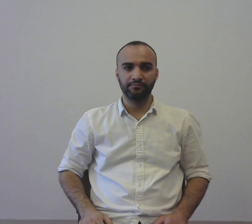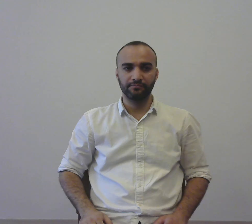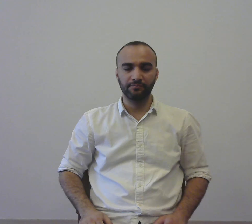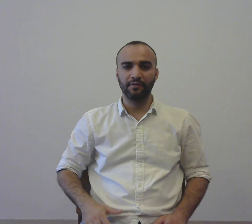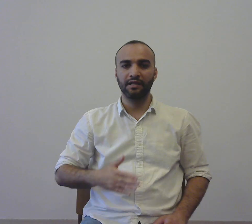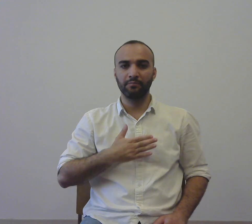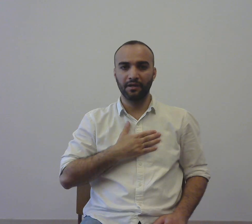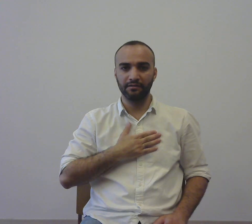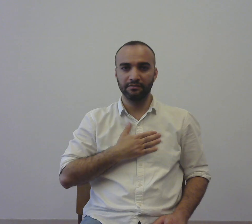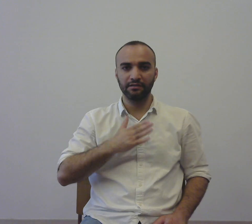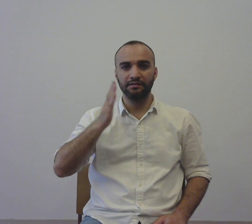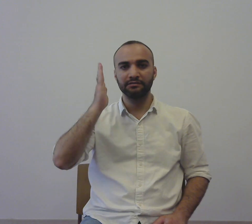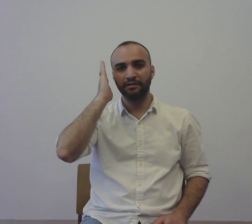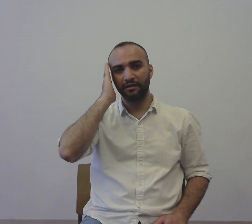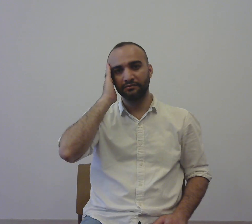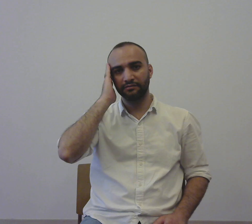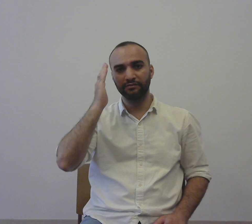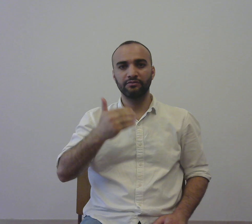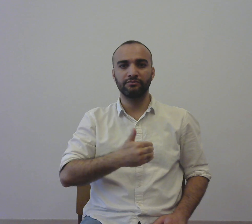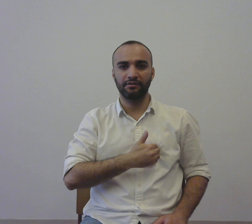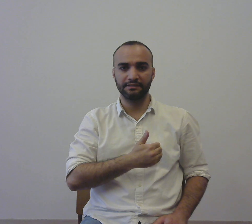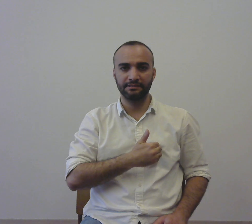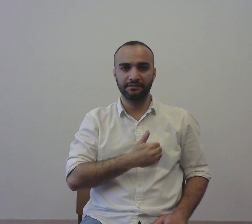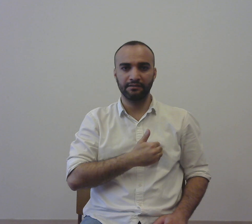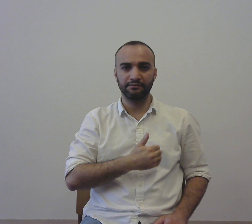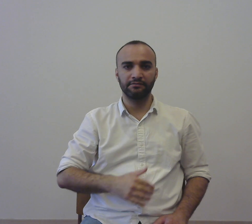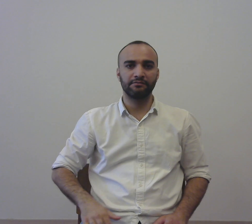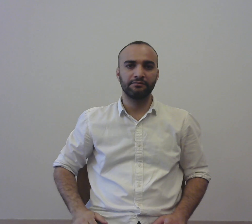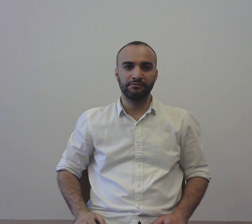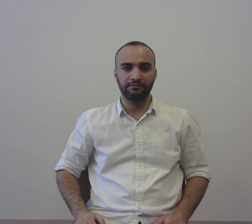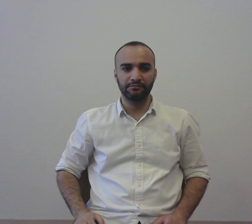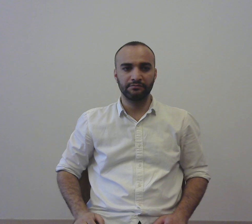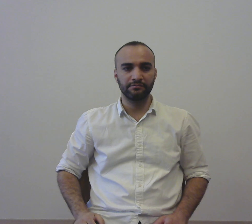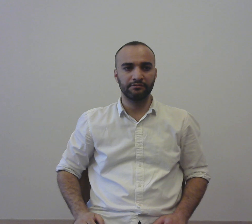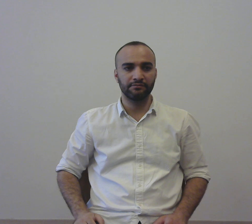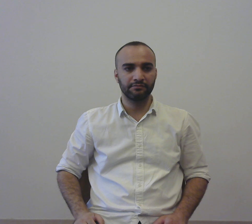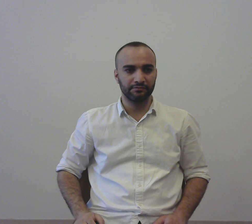Mən yatmaq istəyirəm